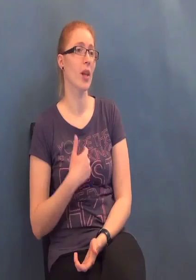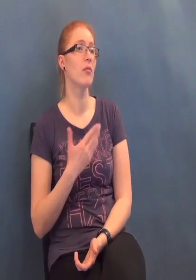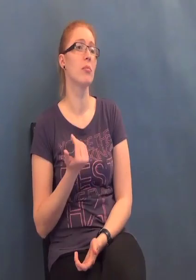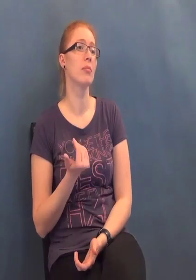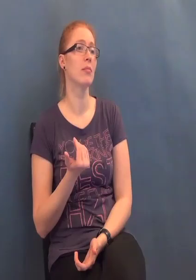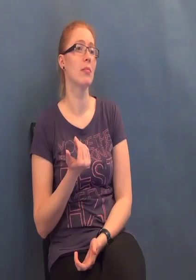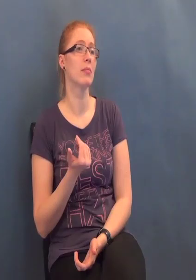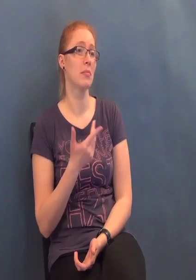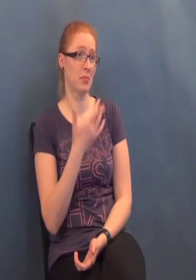Nie wiem.